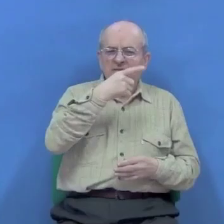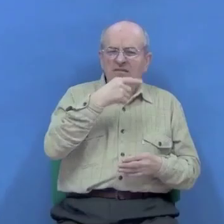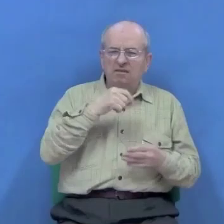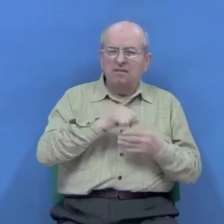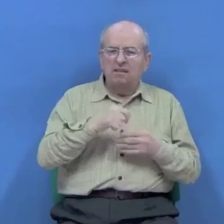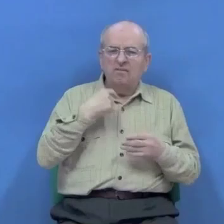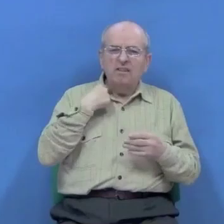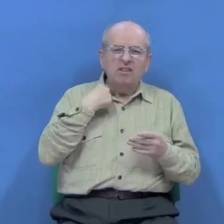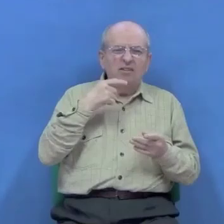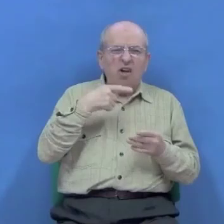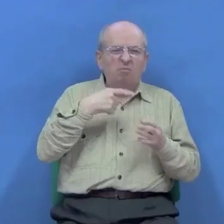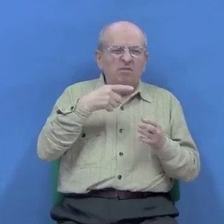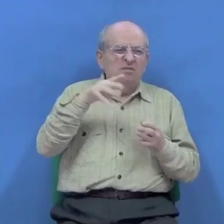Tak jest nad morzem, w Świnoujściu.